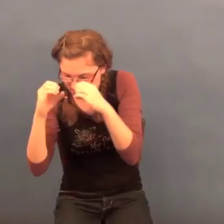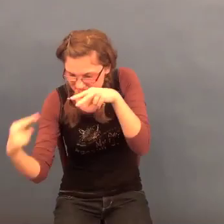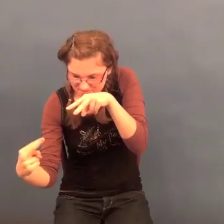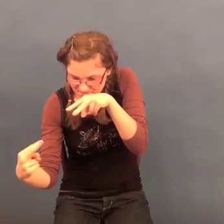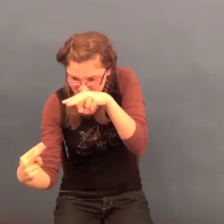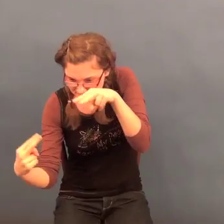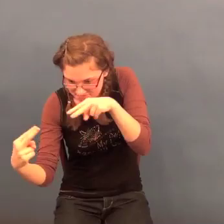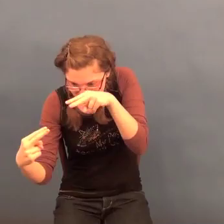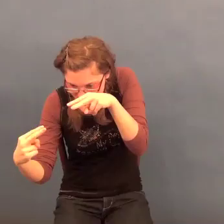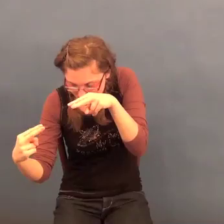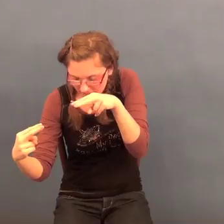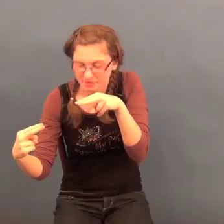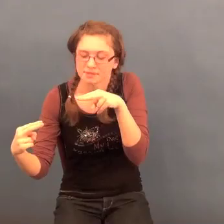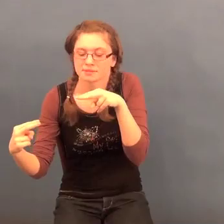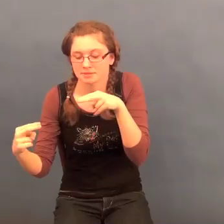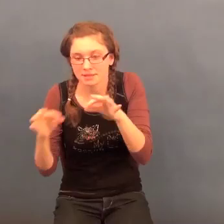Patrzą na siebie nawzajem, mierzą się wzrokiem.